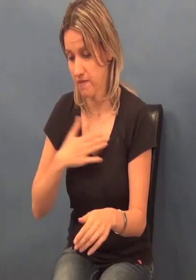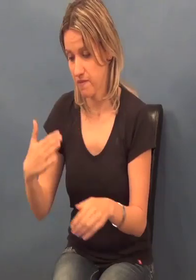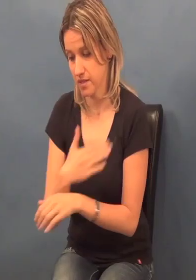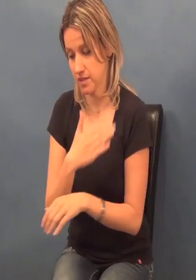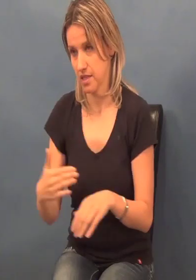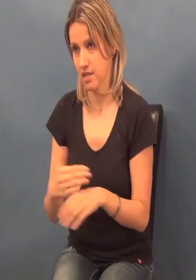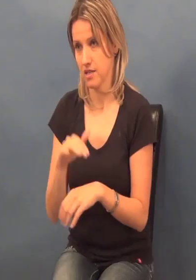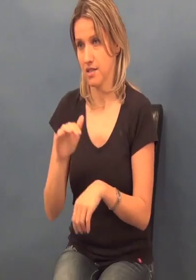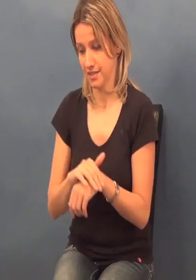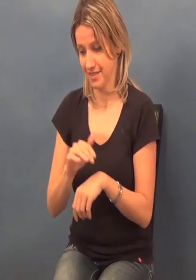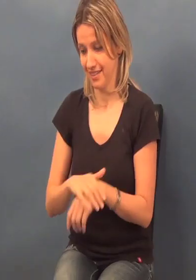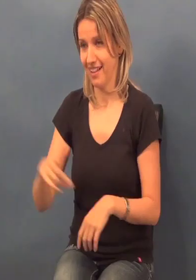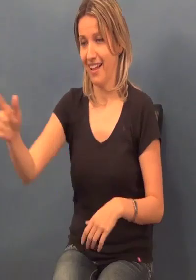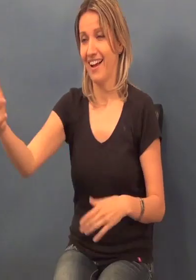Mam wesele koleżanki.